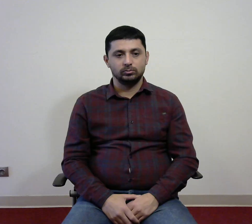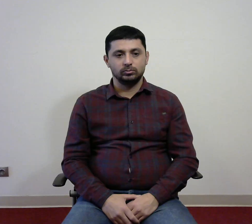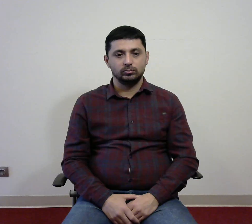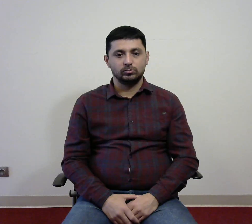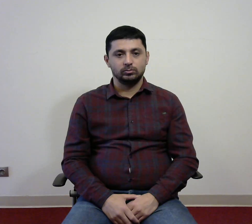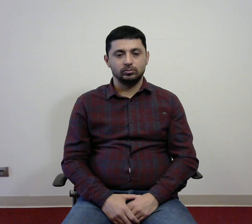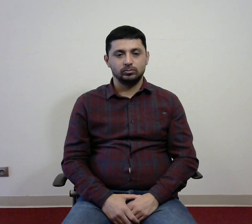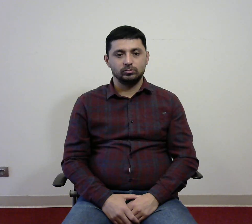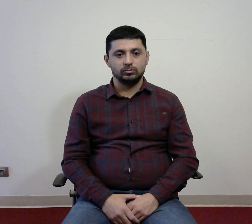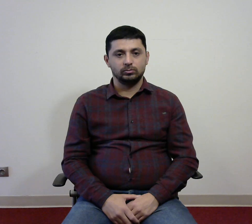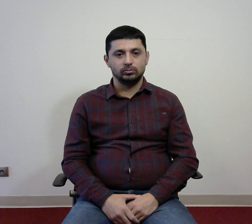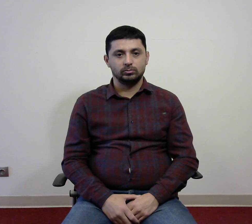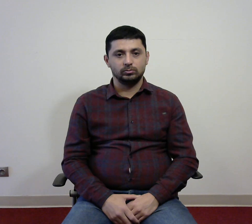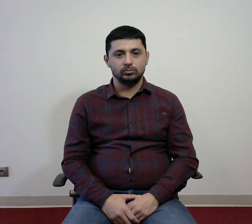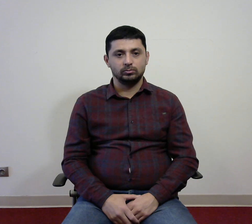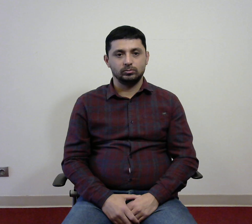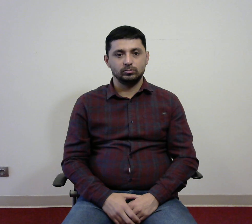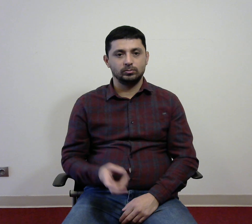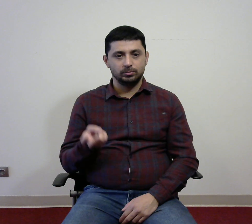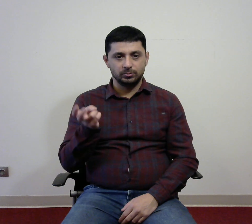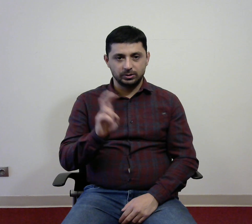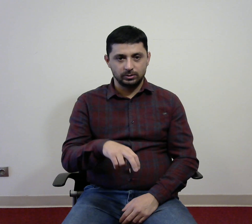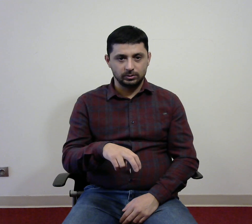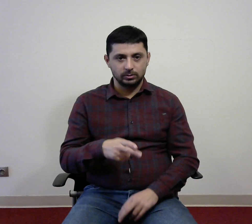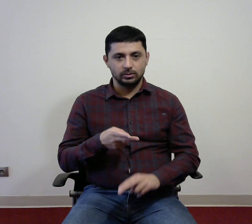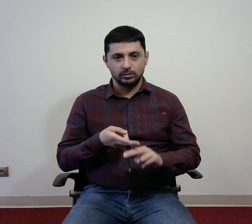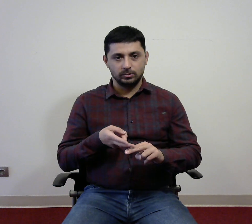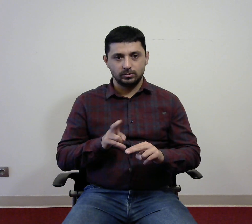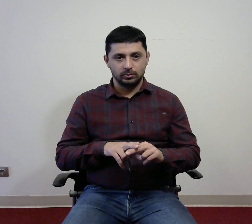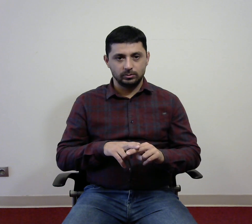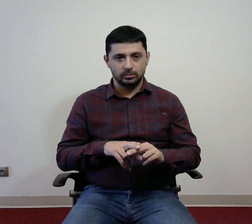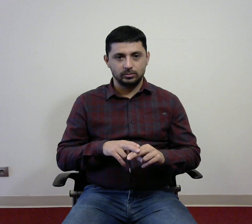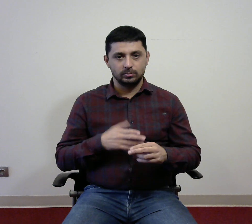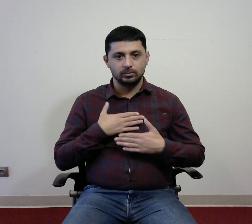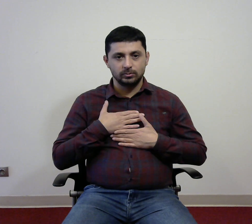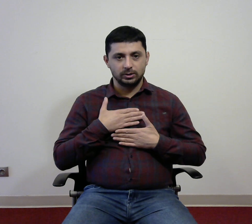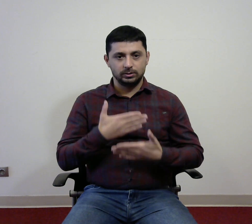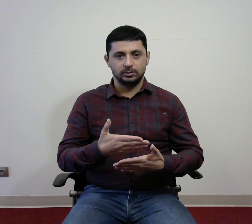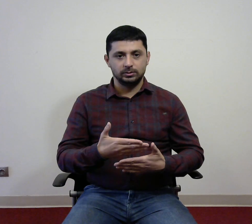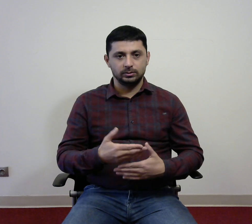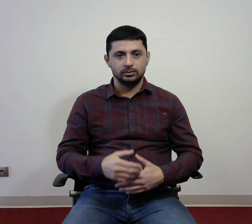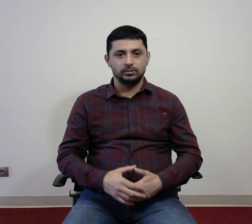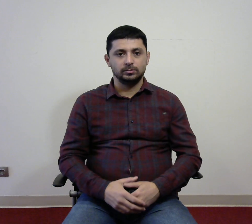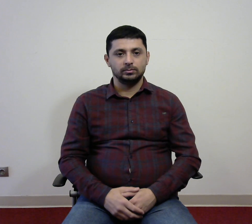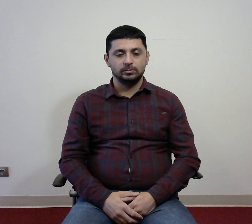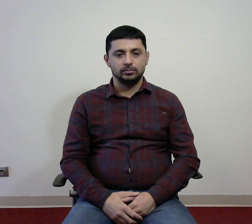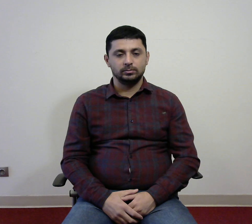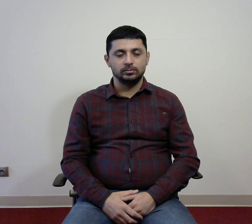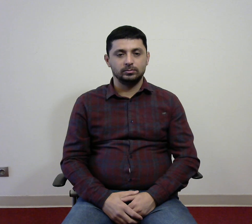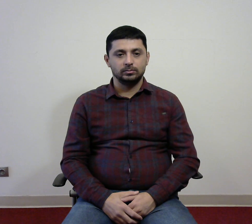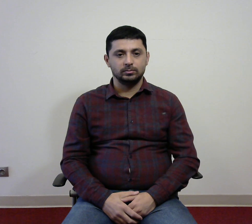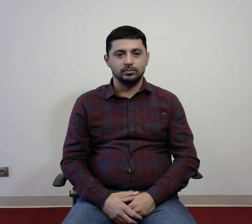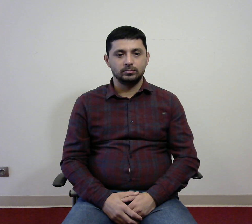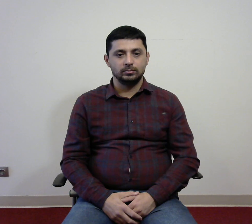Gəldiyinizə görə minnətdaram